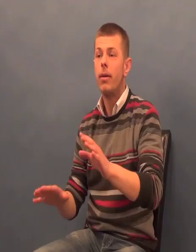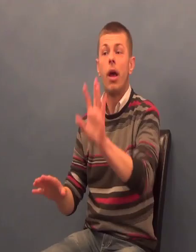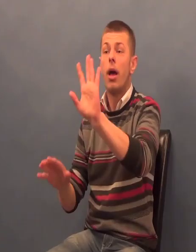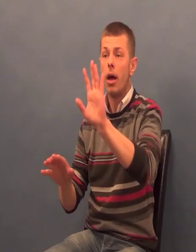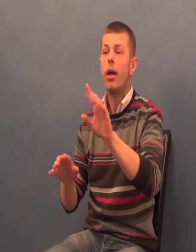O tak.